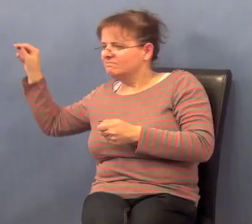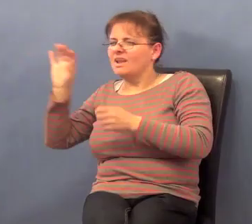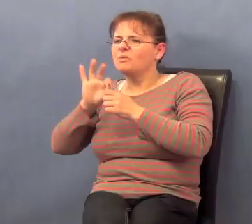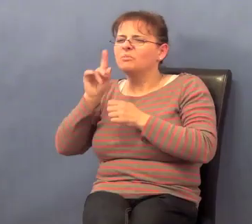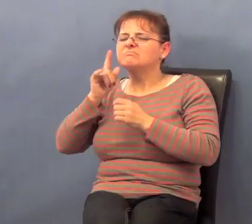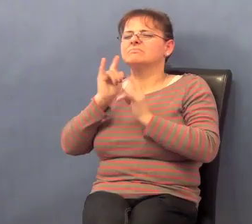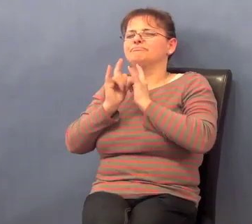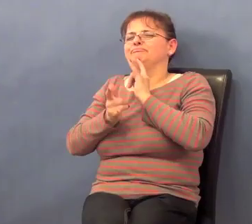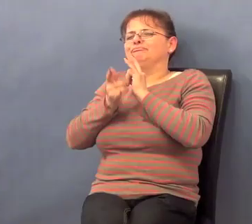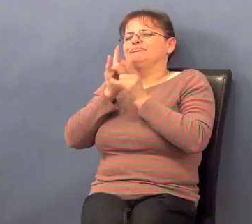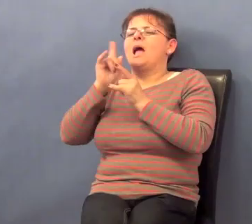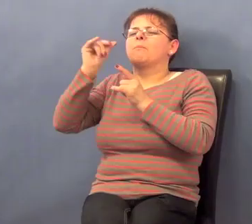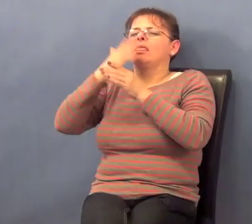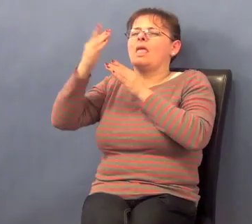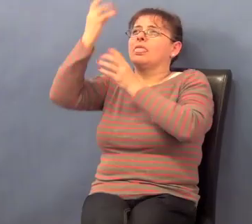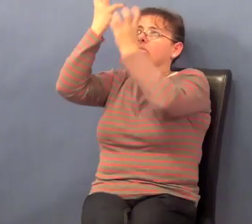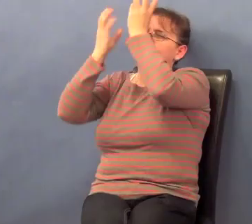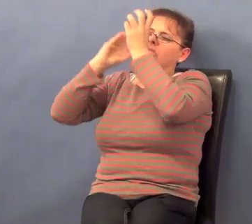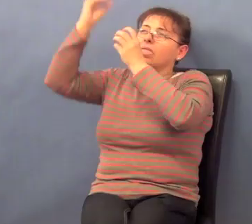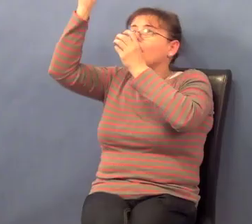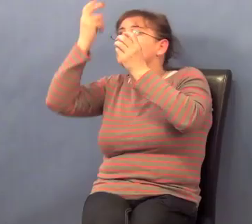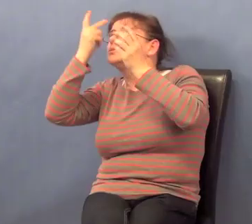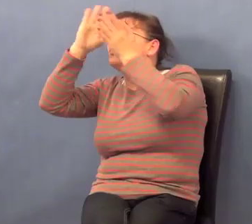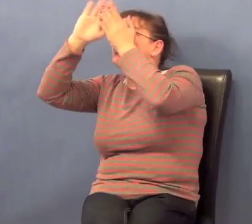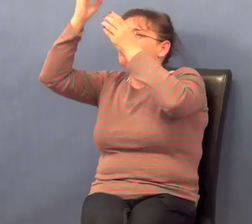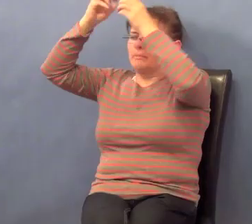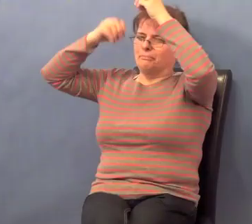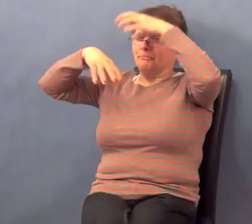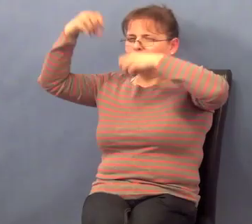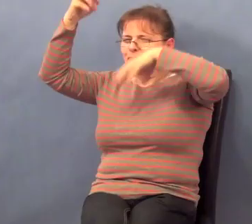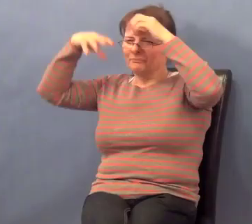Akurat tędy przejeżdża chłopiec na rowerze, a pan wciąż jest na górze i zbiera gruszki, szuka i zbiera.